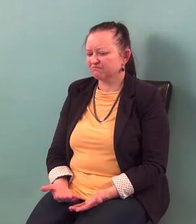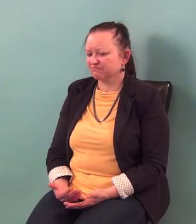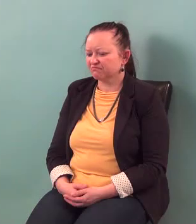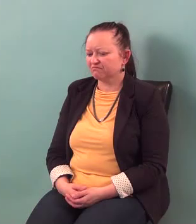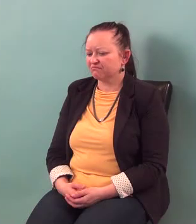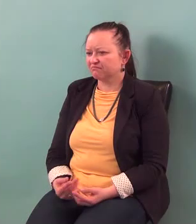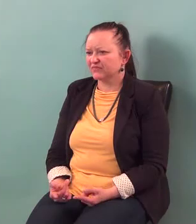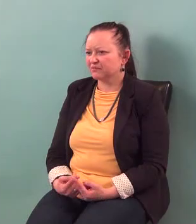Nie pasuje.